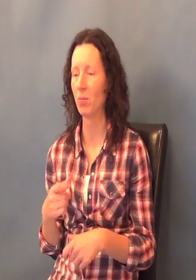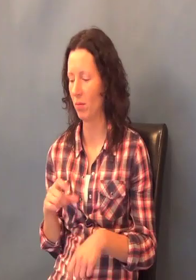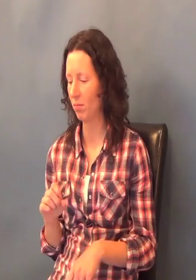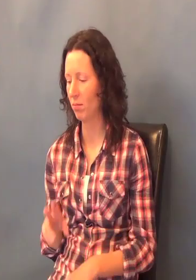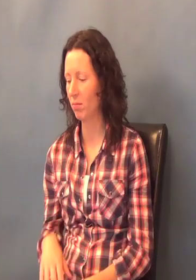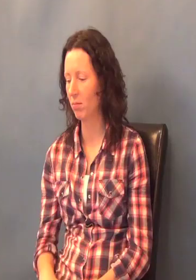Sto, tak.